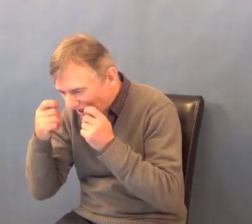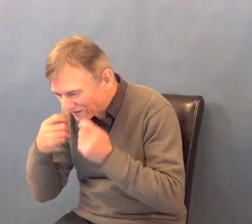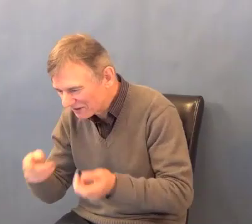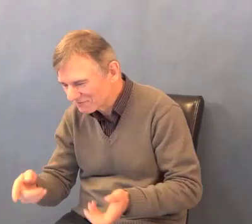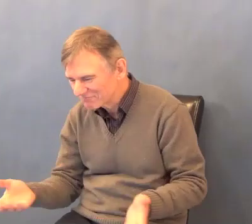Dziadek.